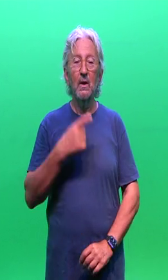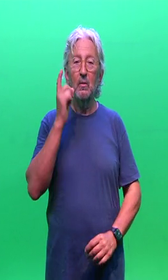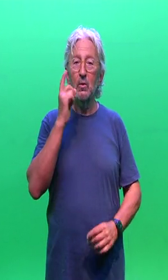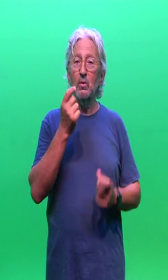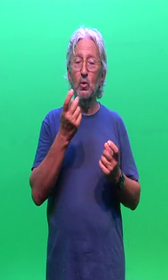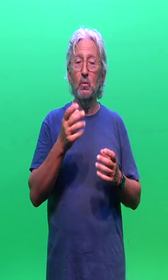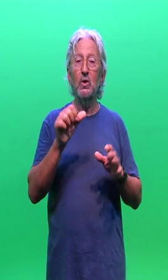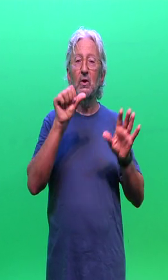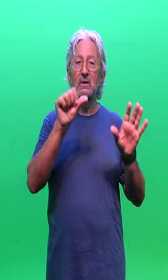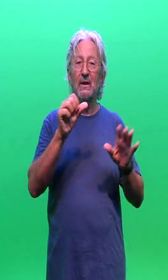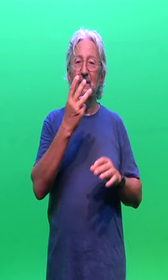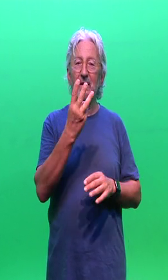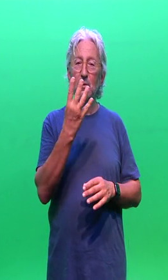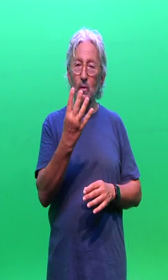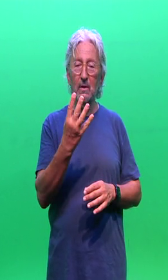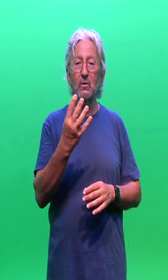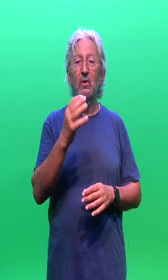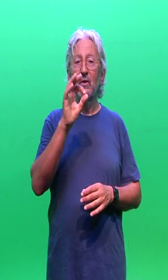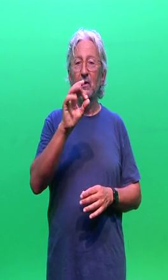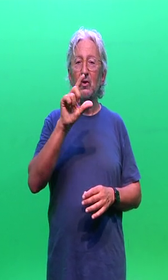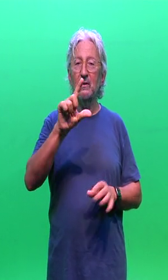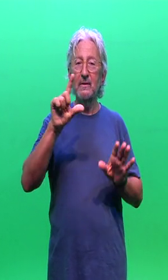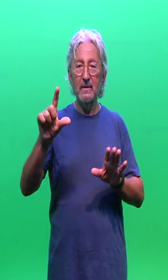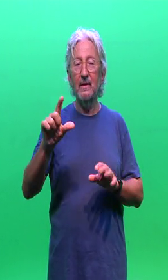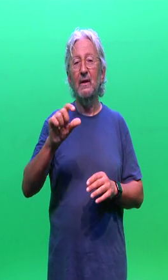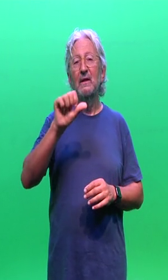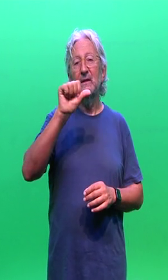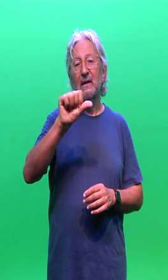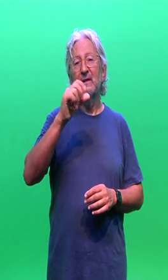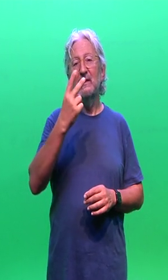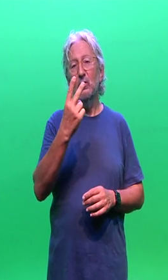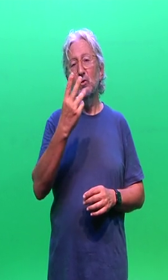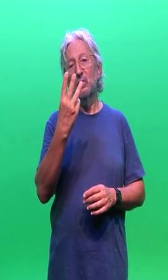El número de mòbil és el sis, tres, quatre, zero, set, set, sis, dos, tres.